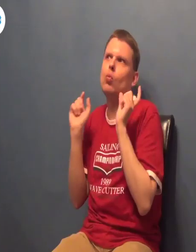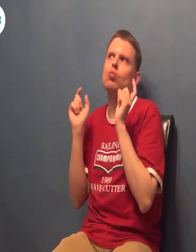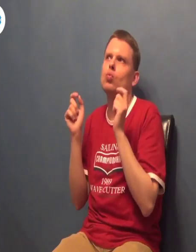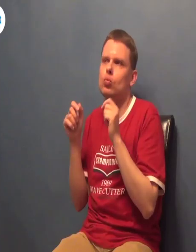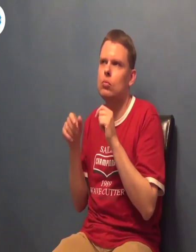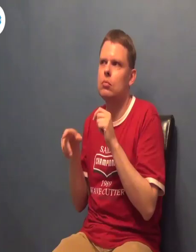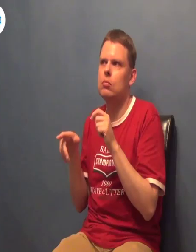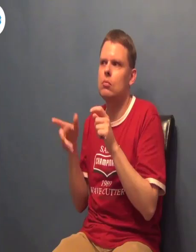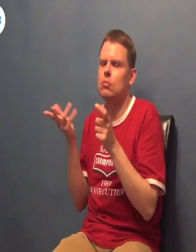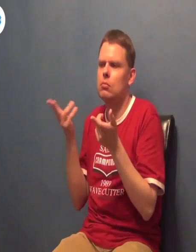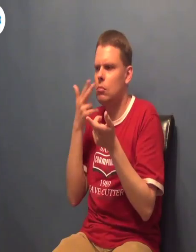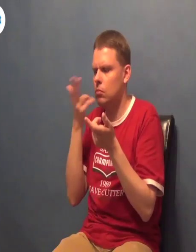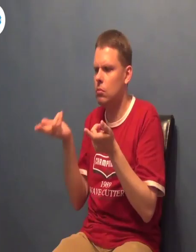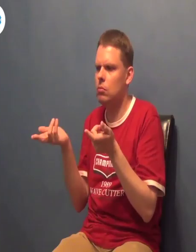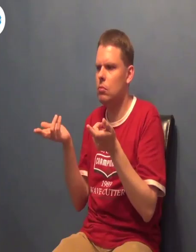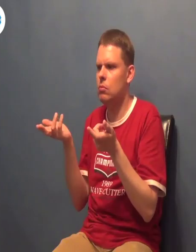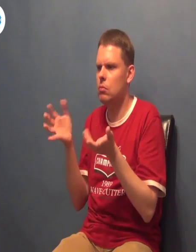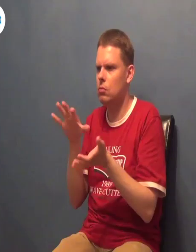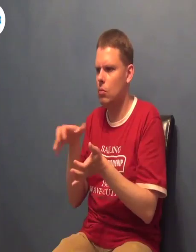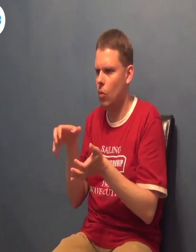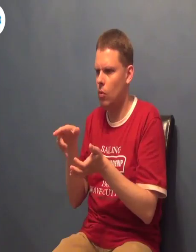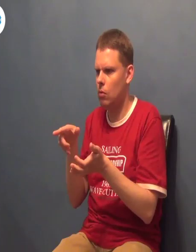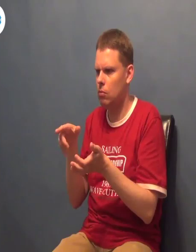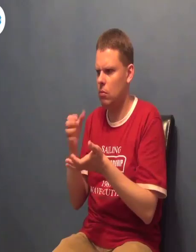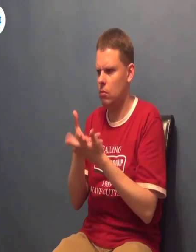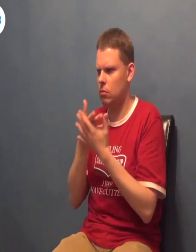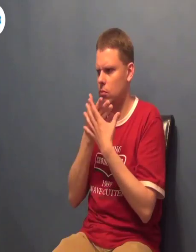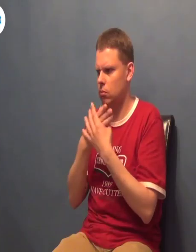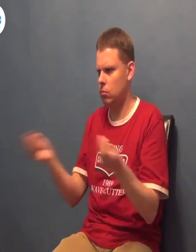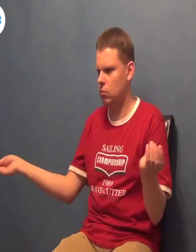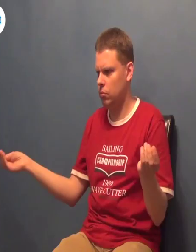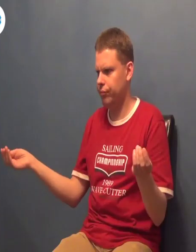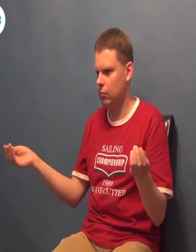Patrzą zdziwieni - ze słoika zniknęła żabka!